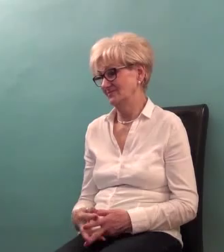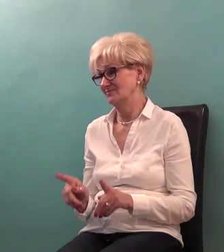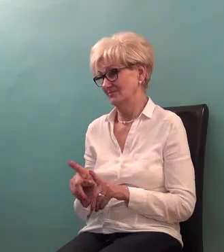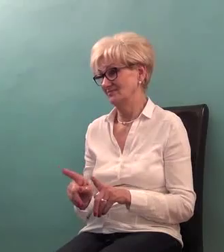Tak samo.